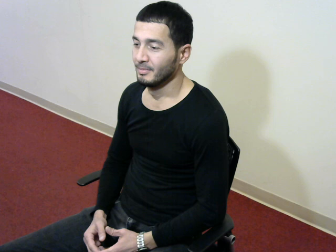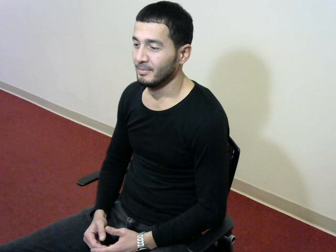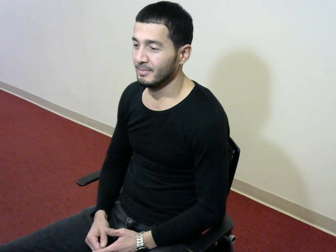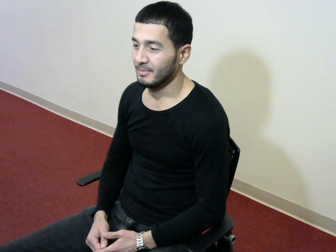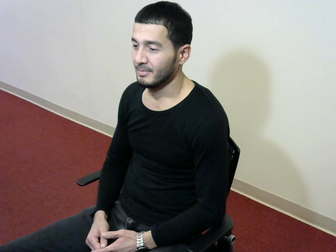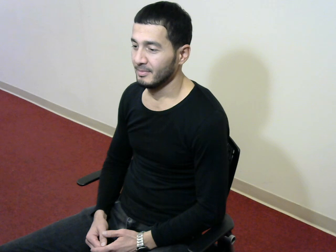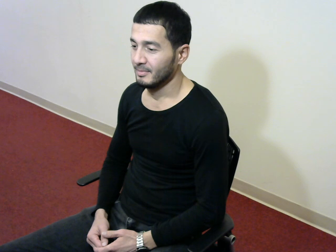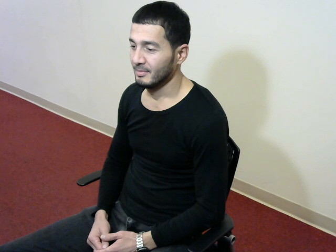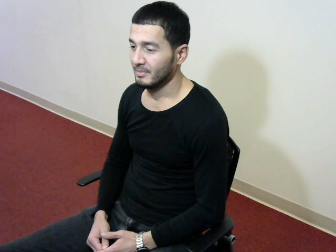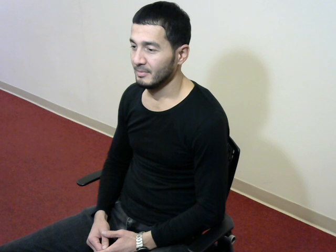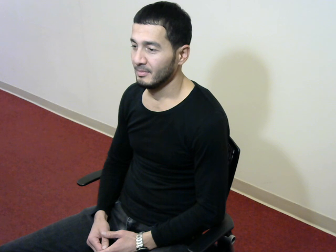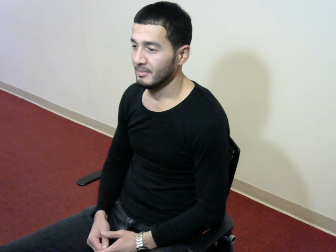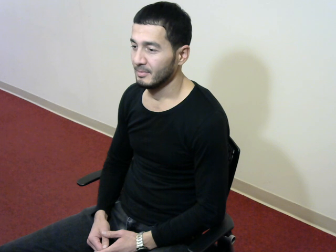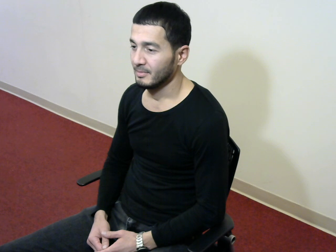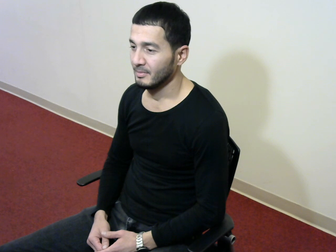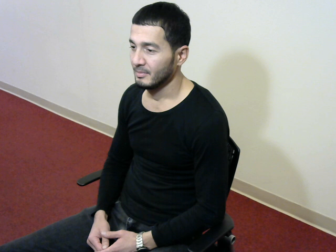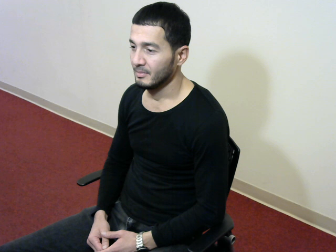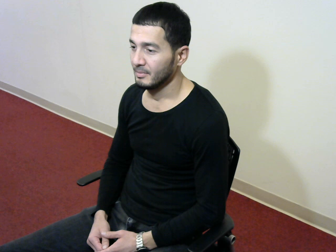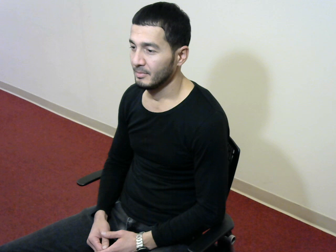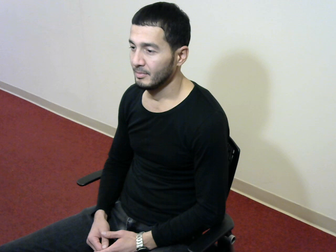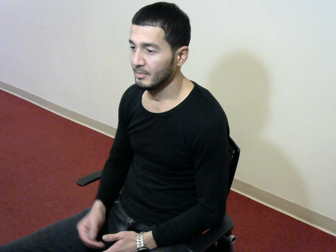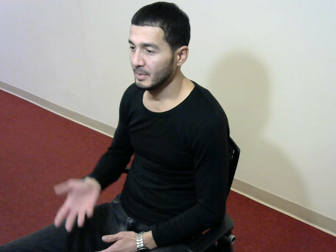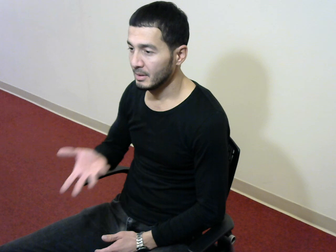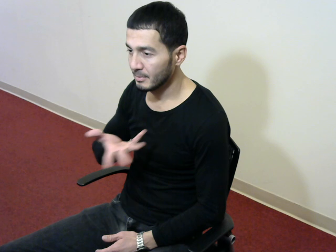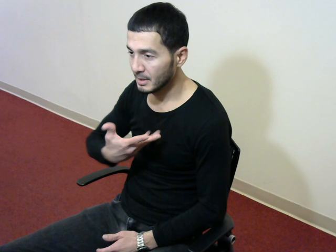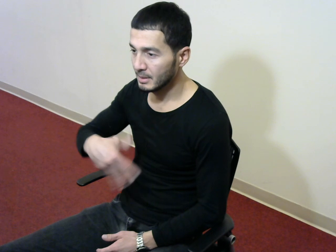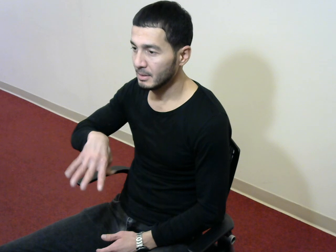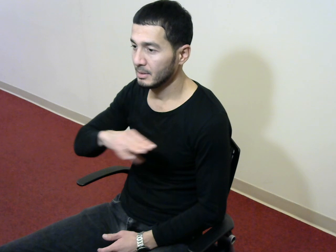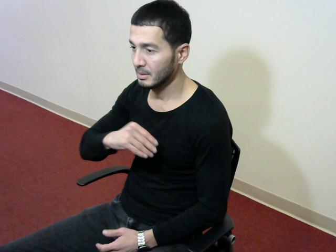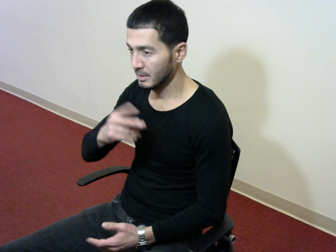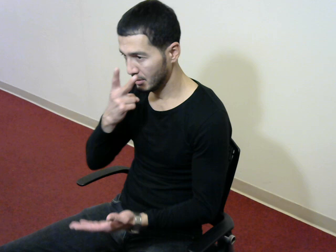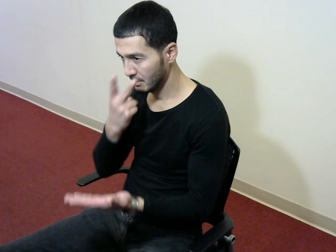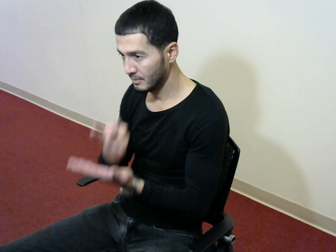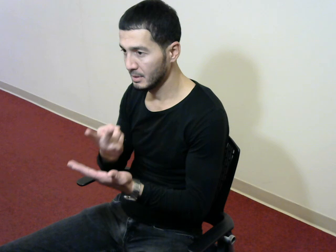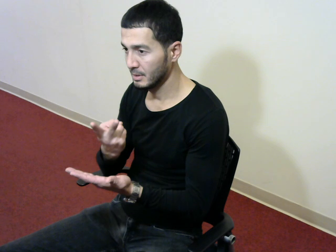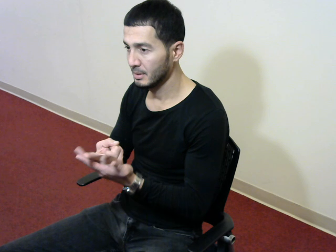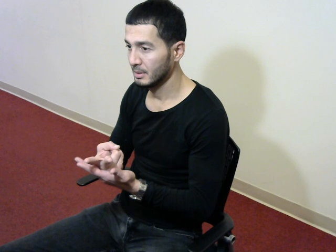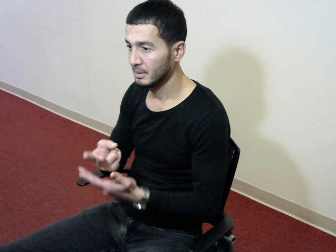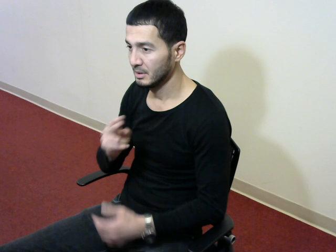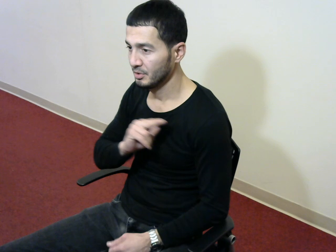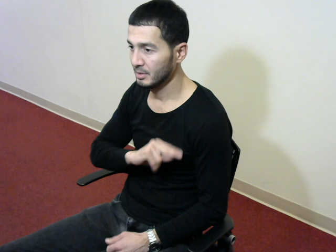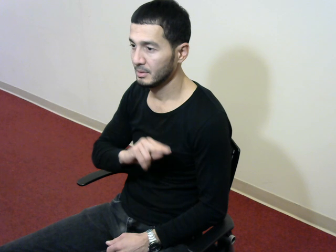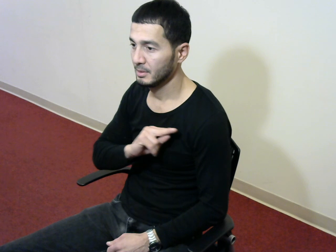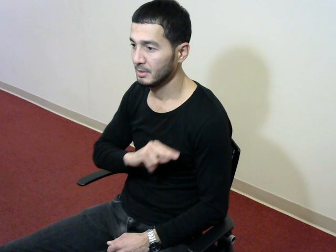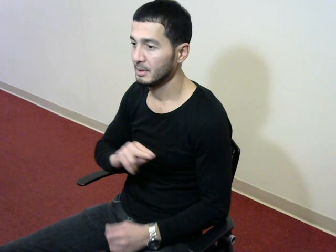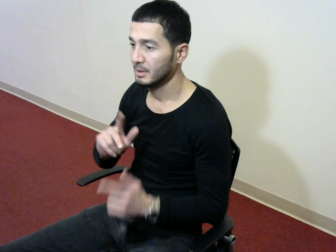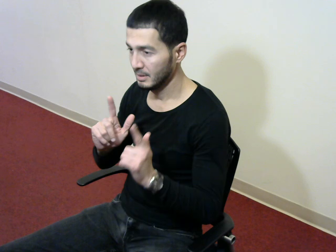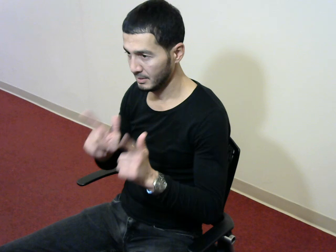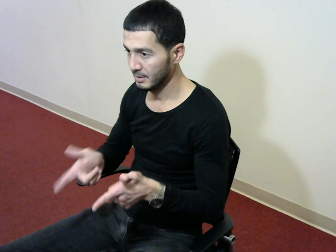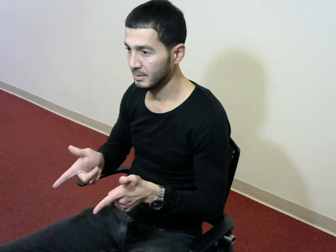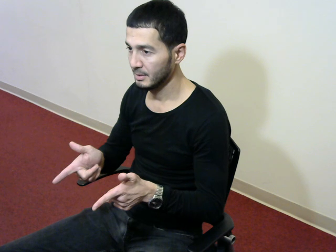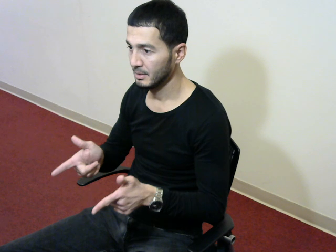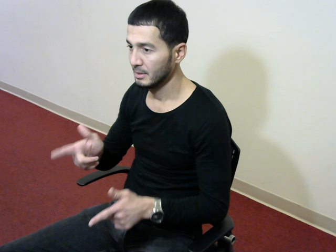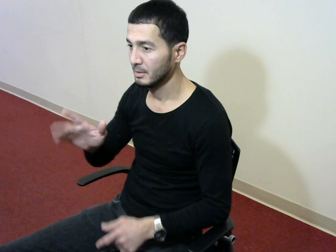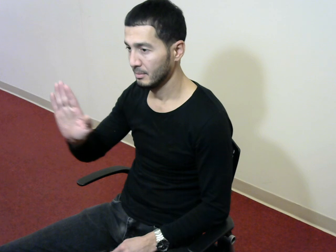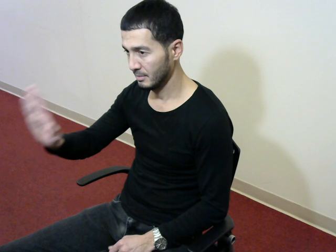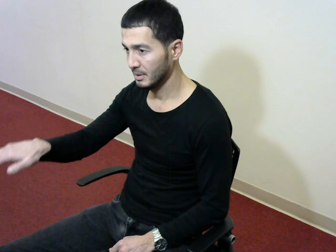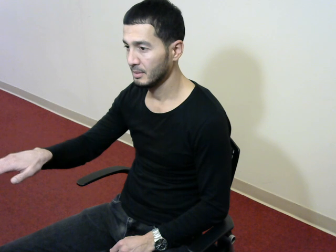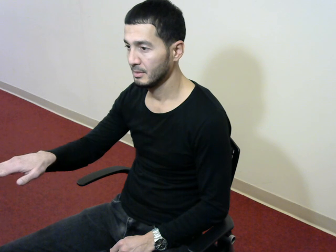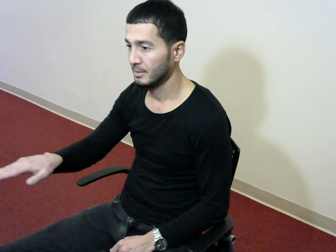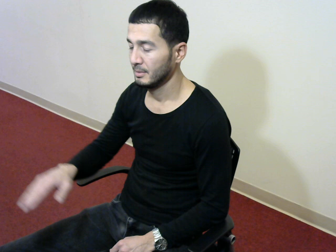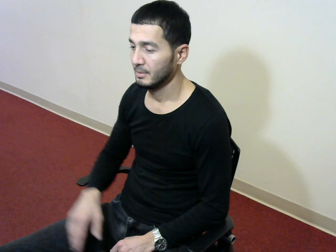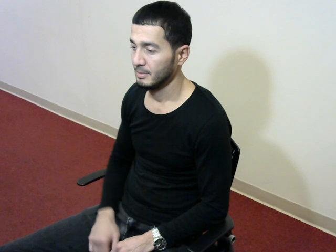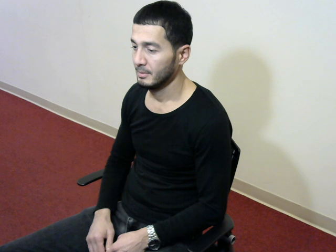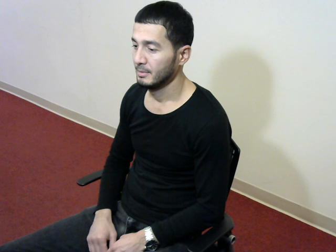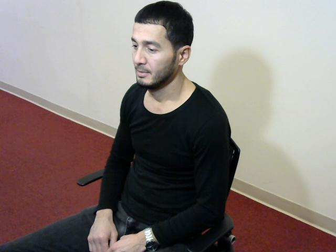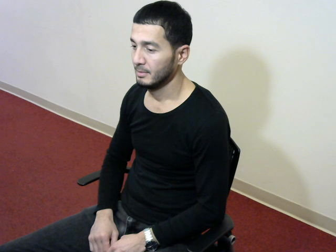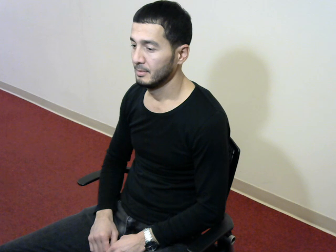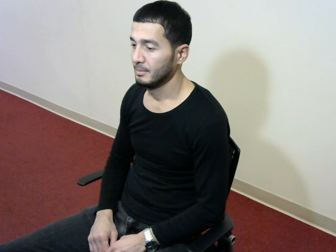Biz göstərilən işdən razı qaldıq